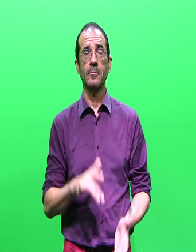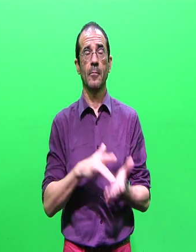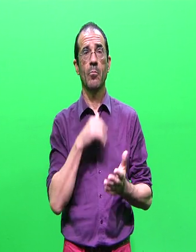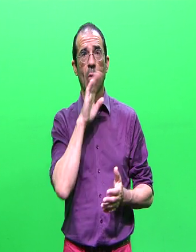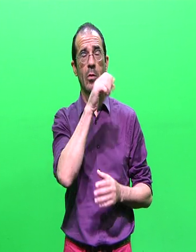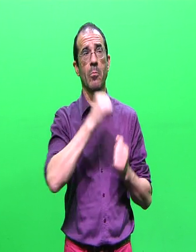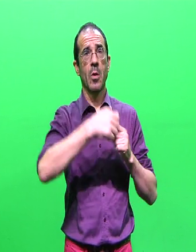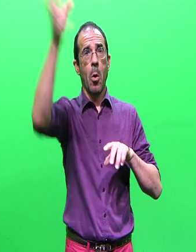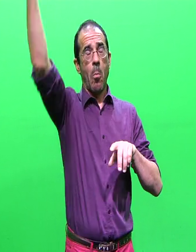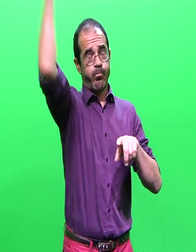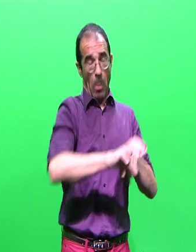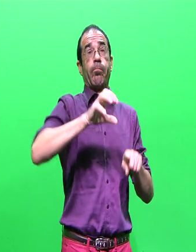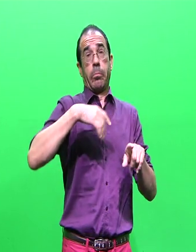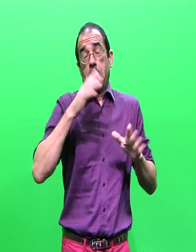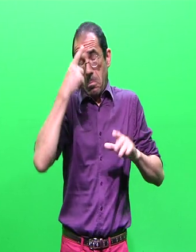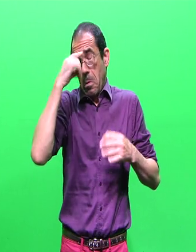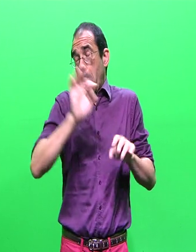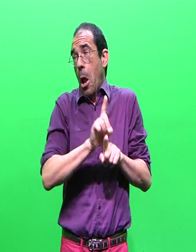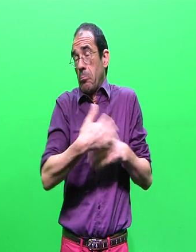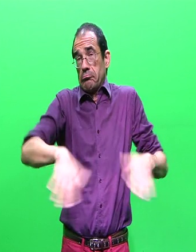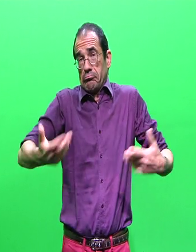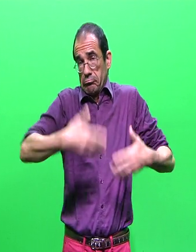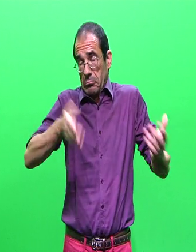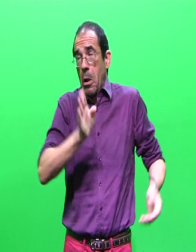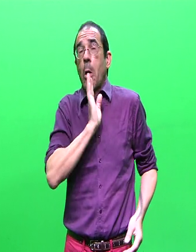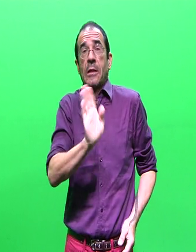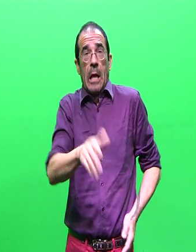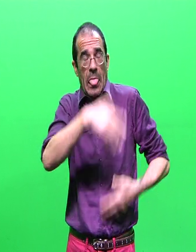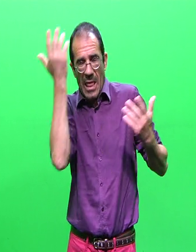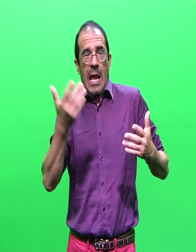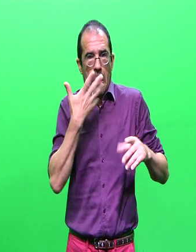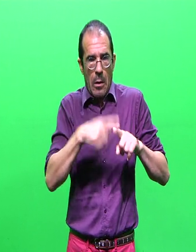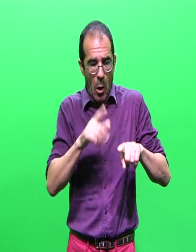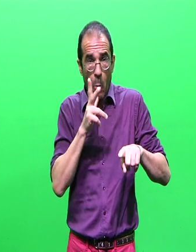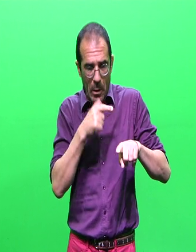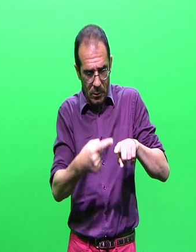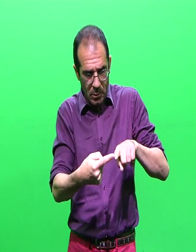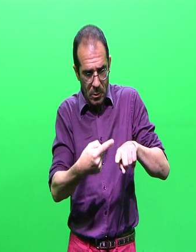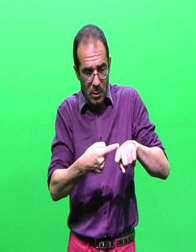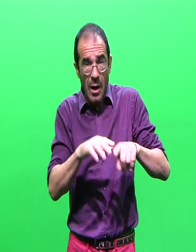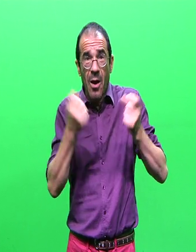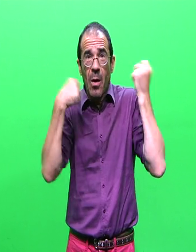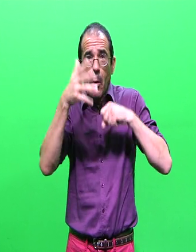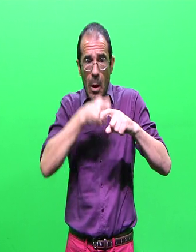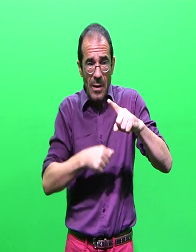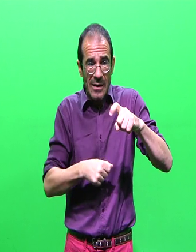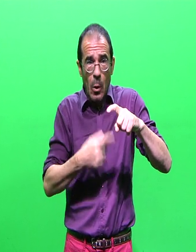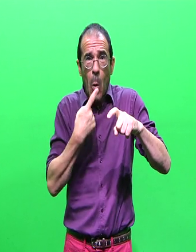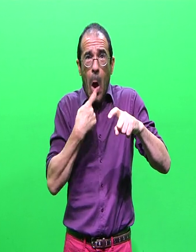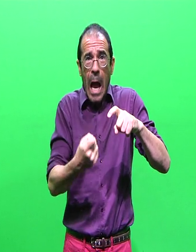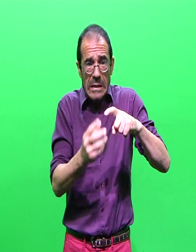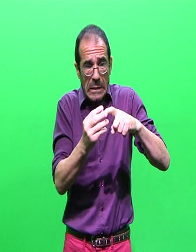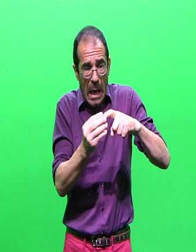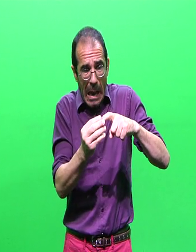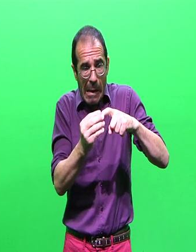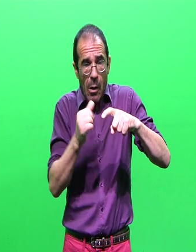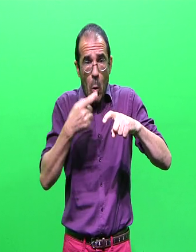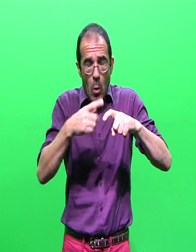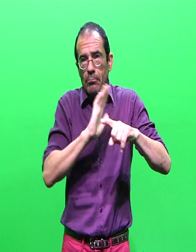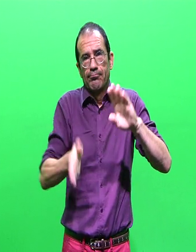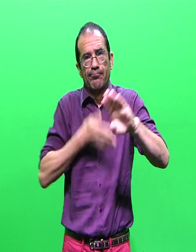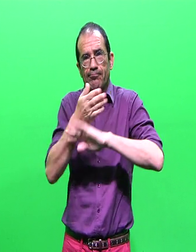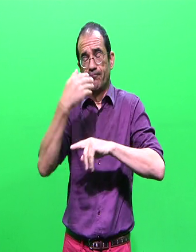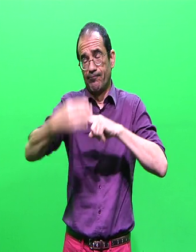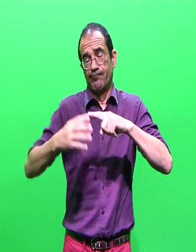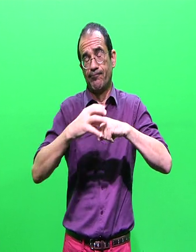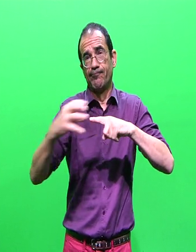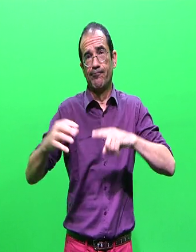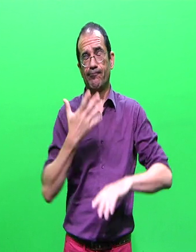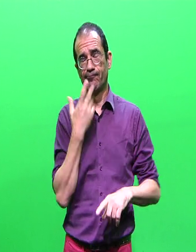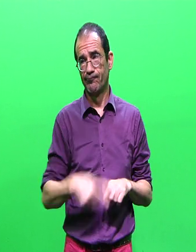Estava a la muntanya i em va caure una pedra al dit gros del peu. Vaig pensar que no passava res, però em fa mal tot el dit gros del peu, em costa moure'l. He vingut i me l'han embenat. Què hi farem.